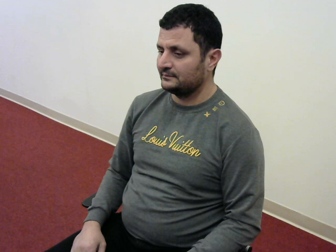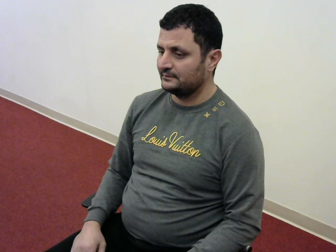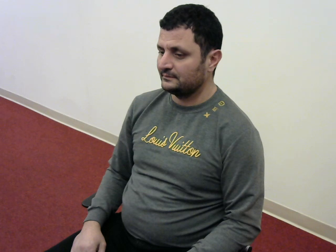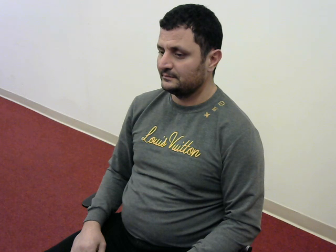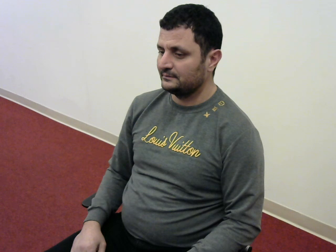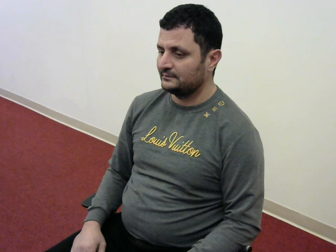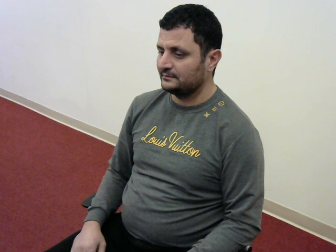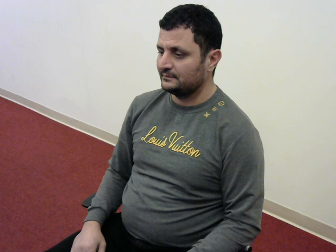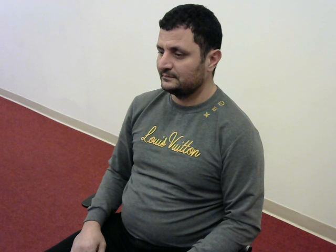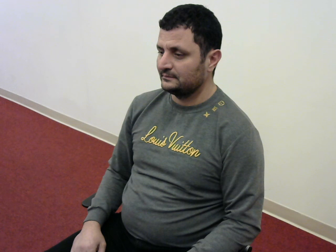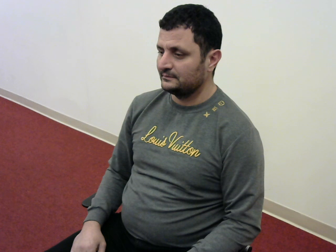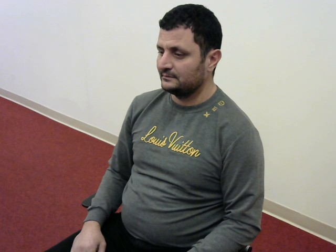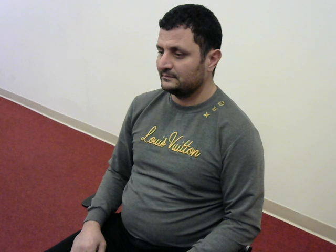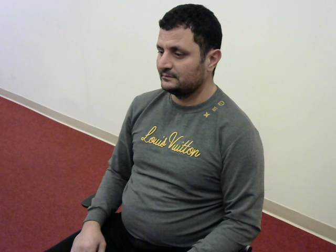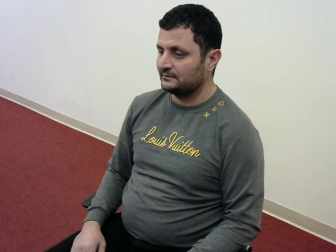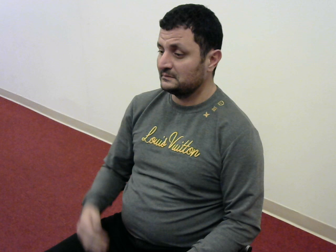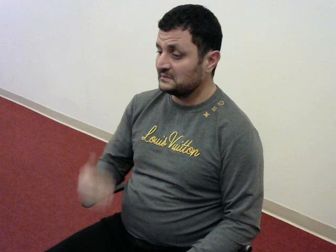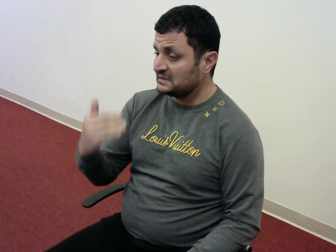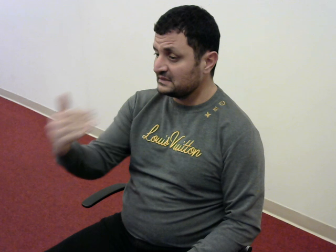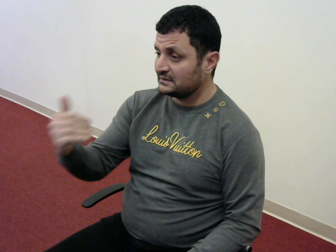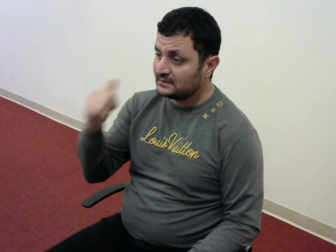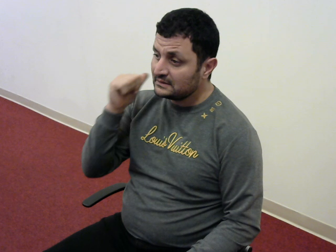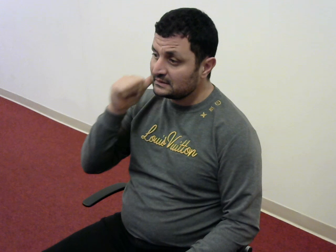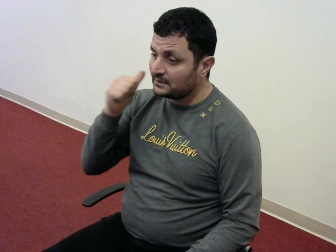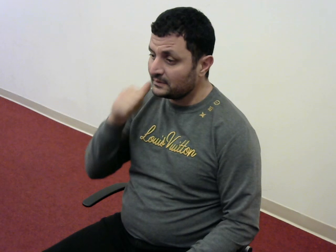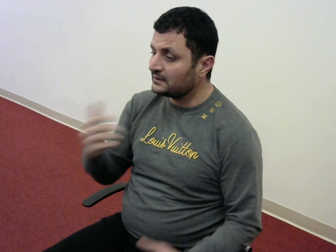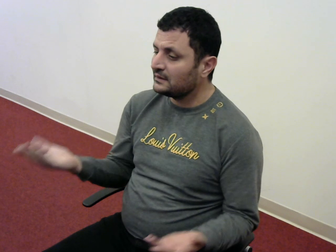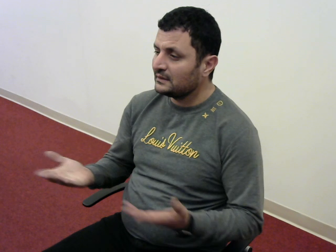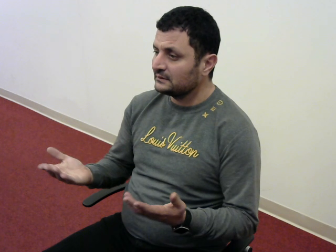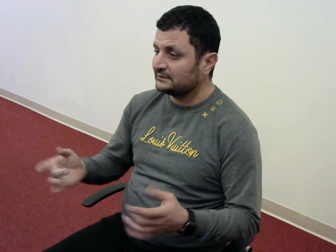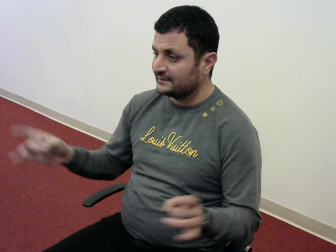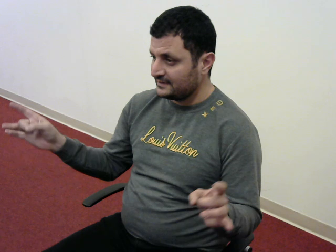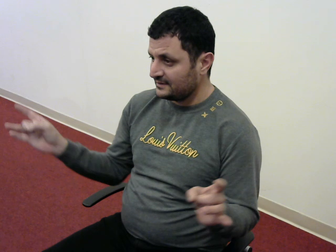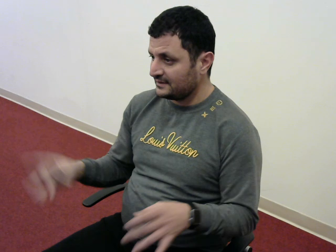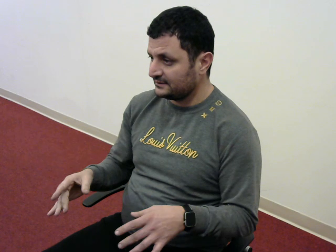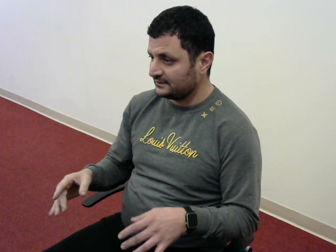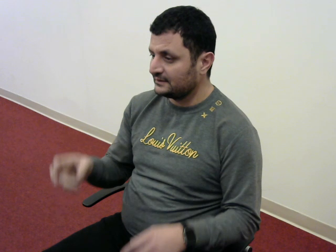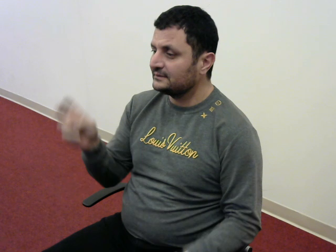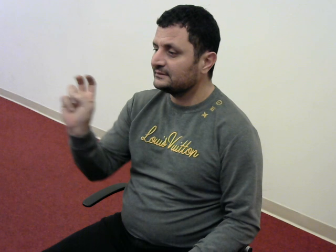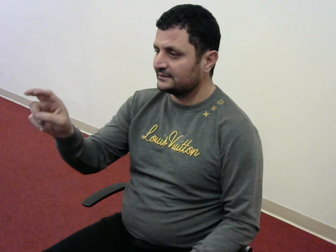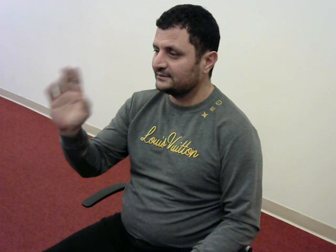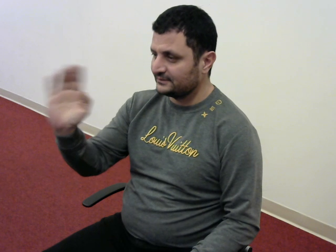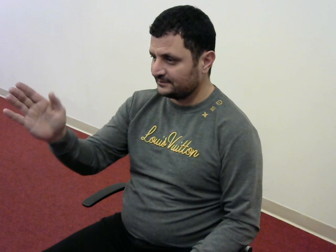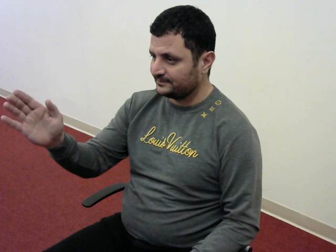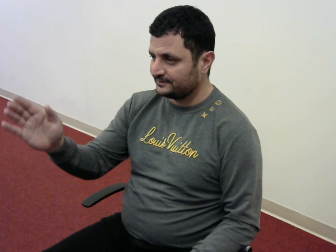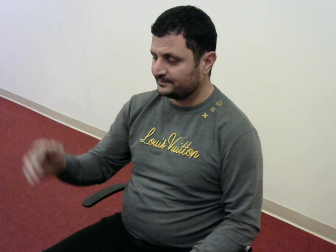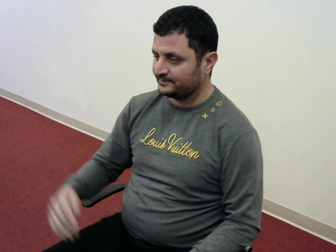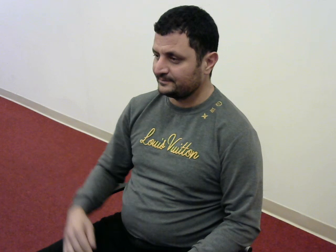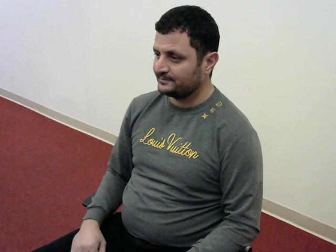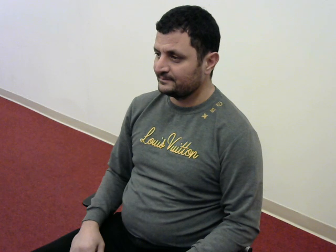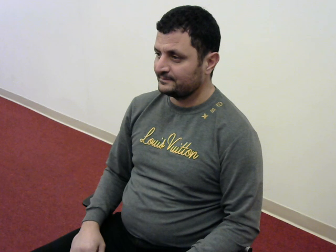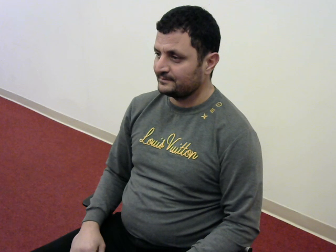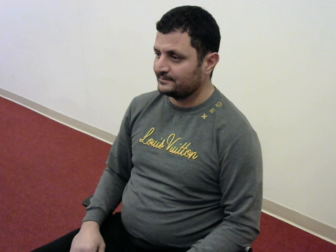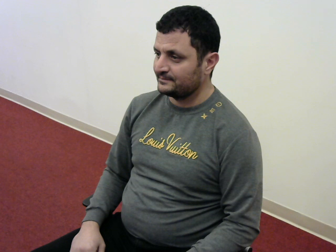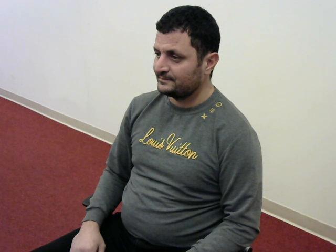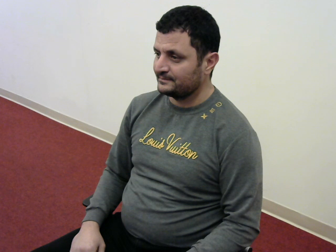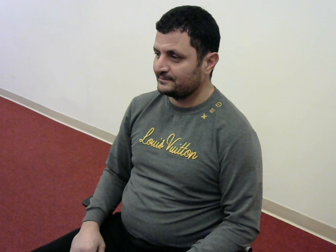Siz sabah hansı restorana gedəcəksiniz?